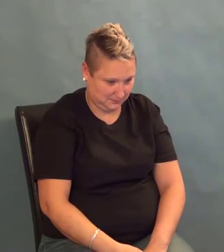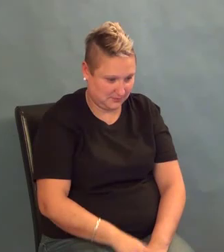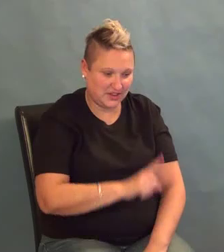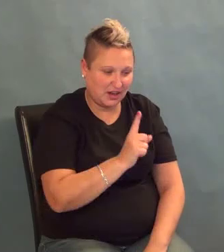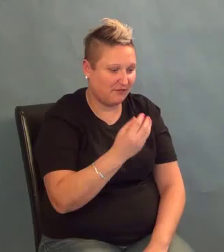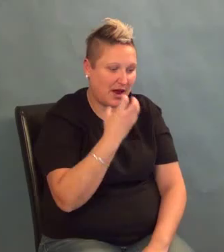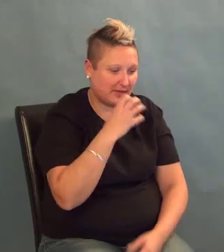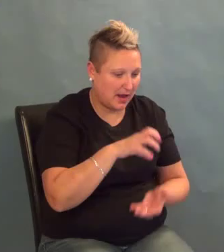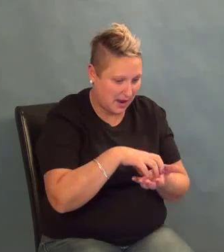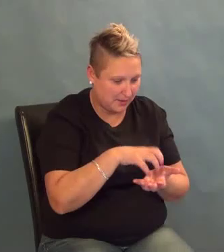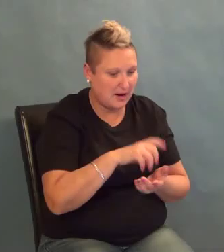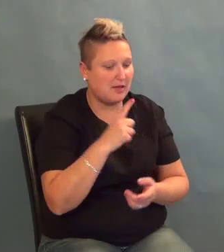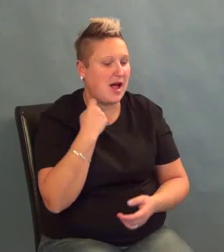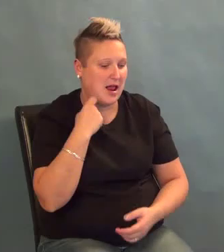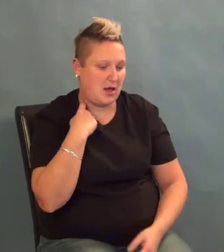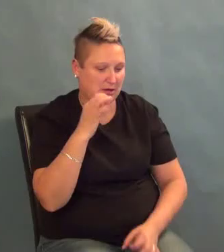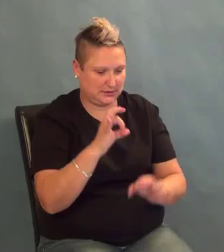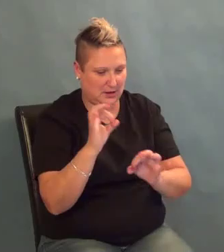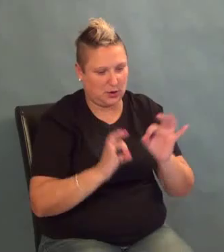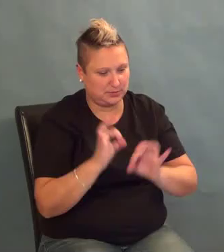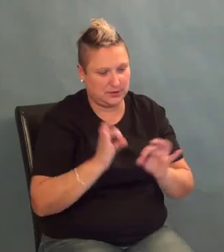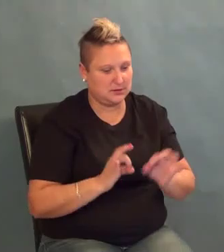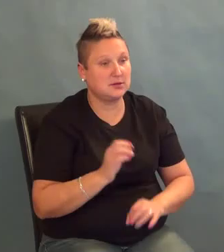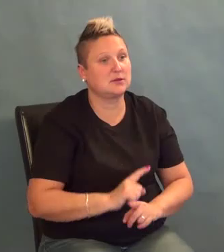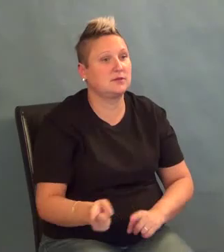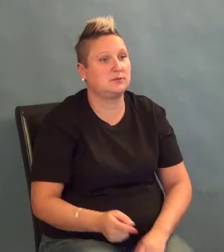Nie wolno jeść hamburgera oraz pić alkoholu, napojów procentowych.